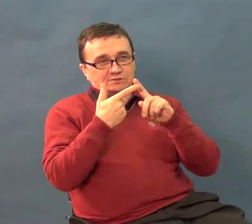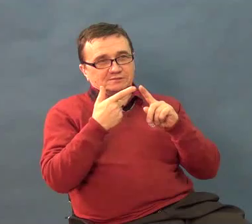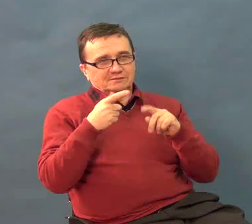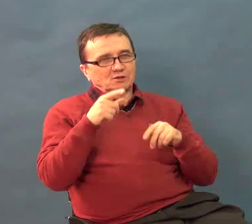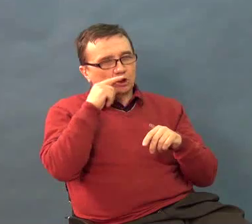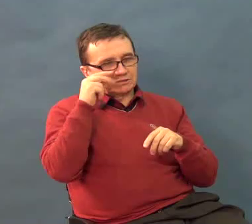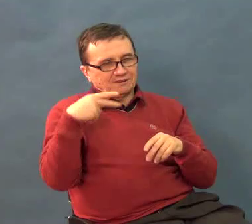Kot leży.